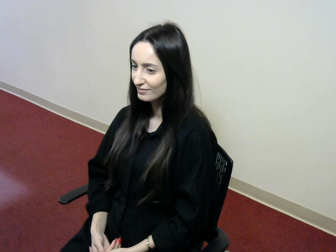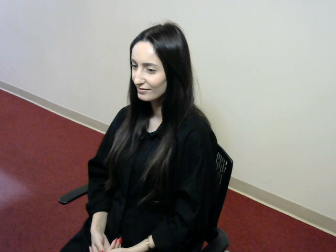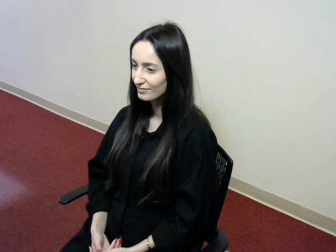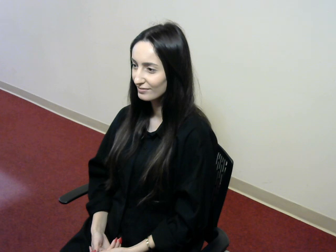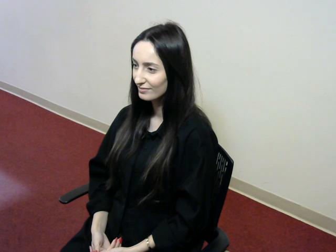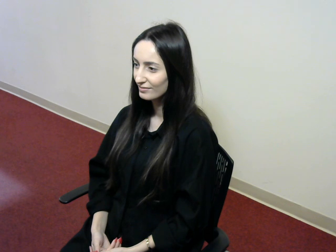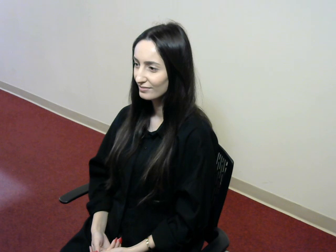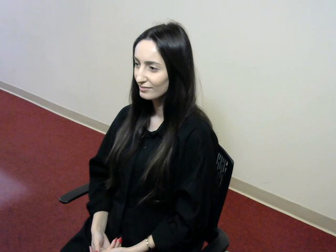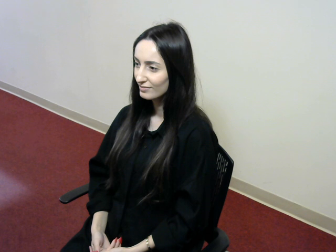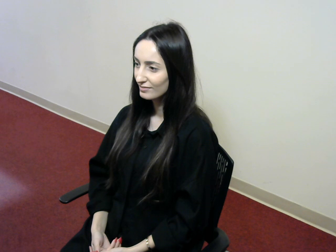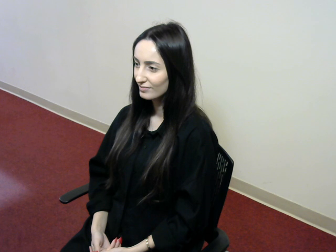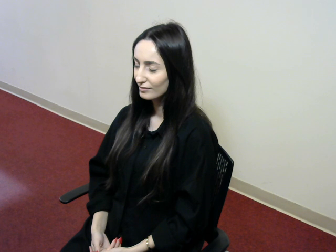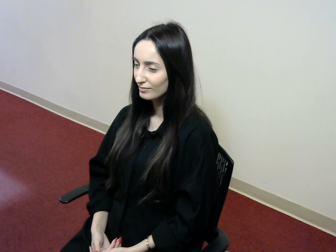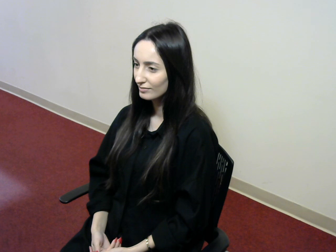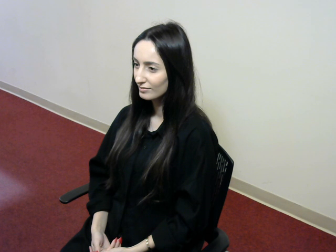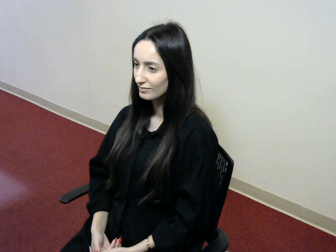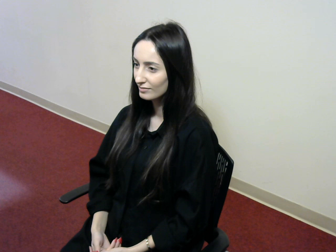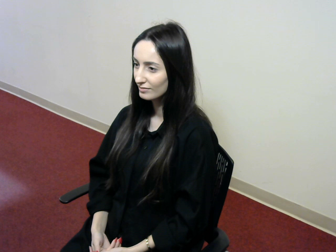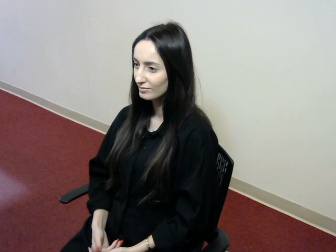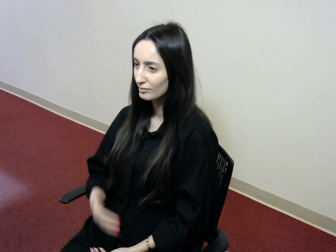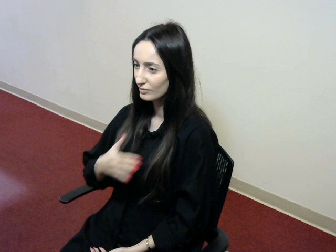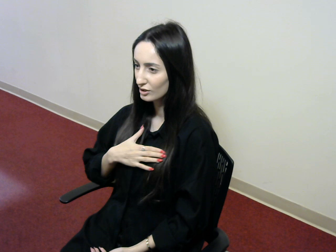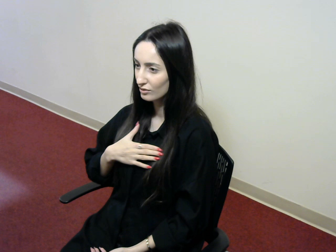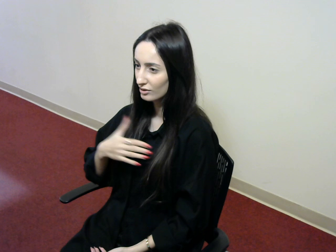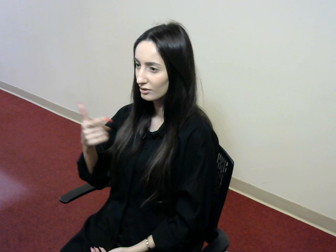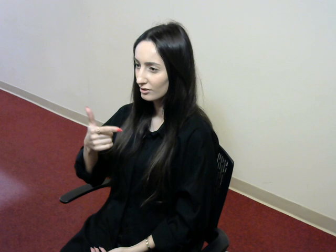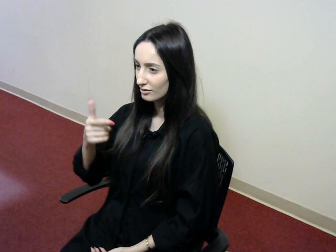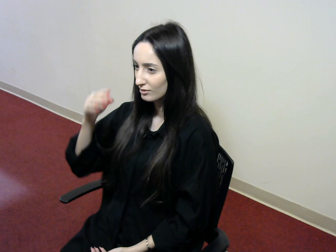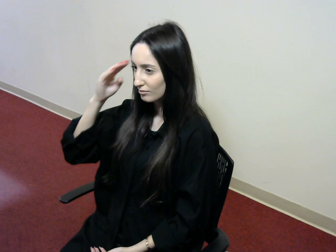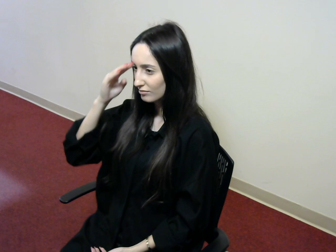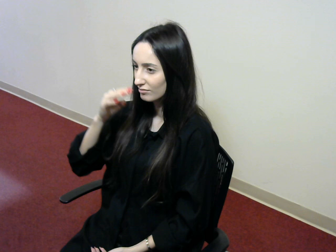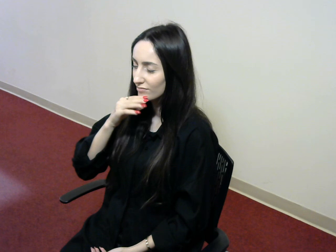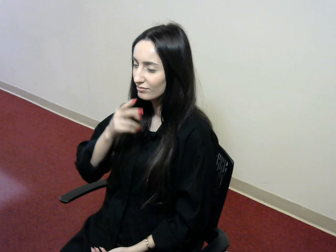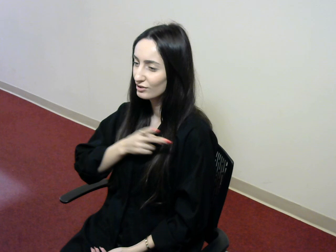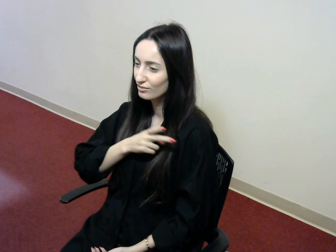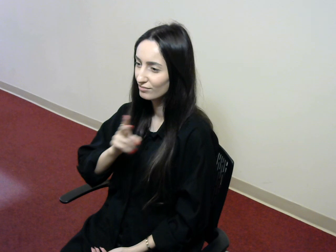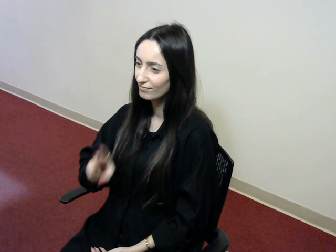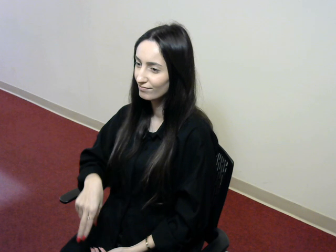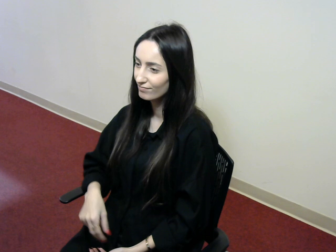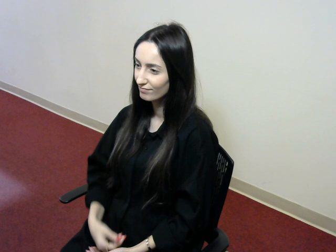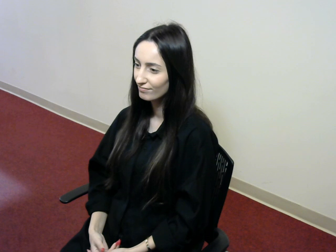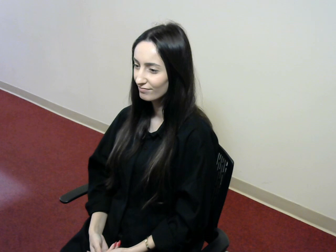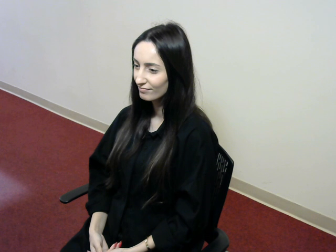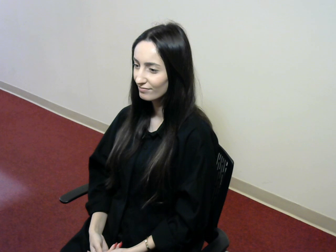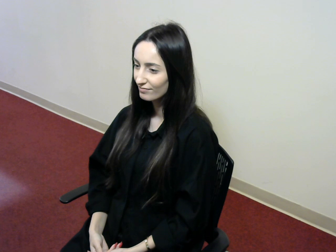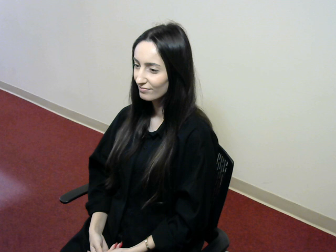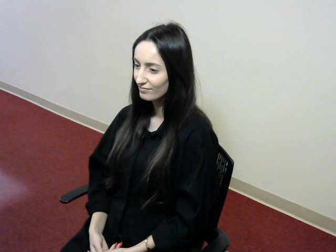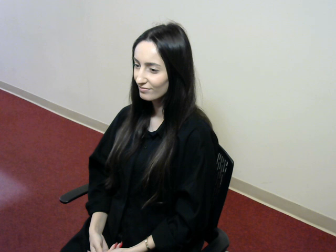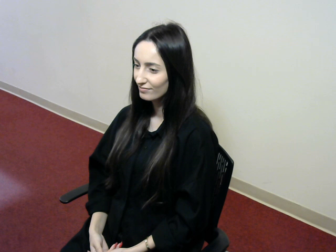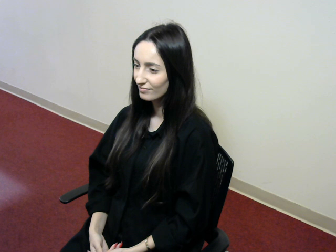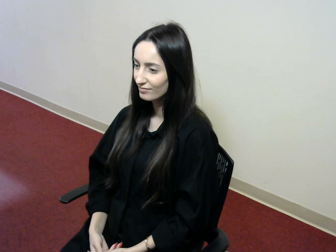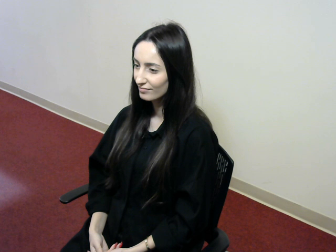Mənim qayınatam rəhmətə gedib